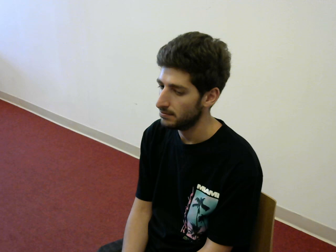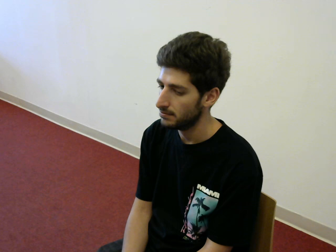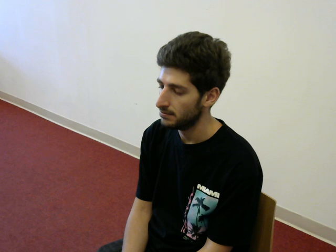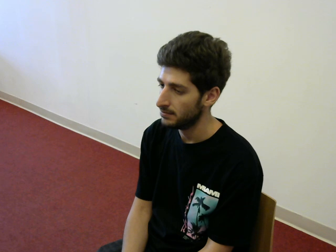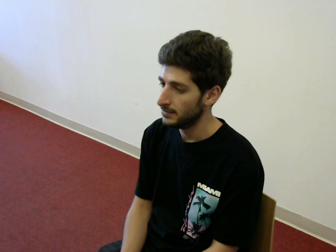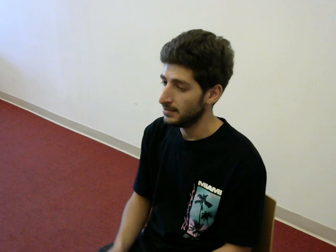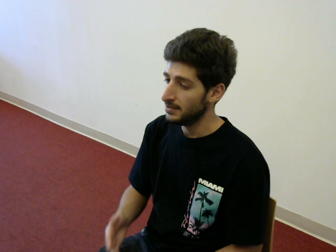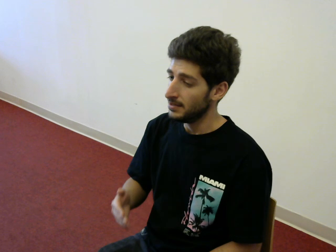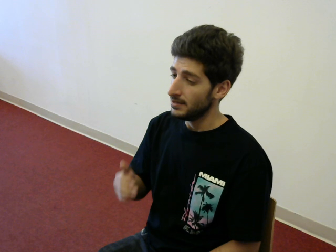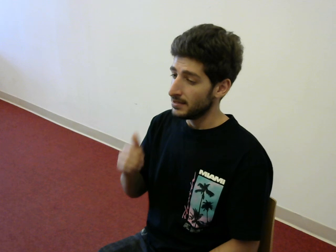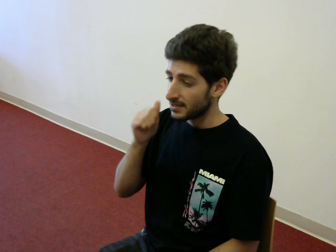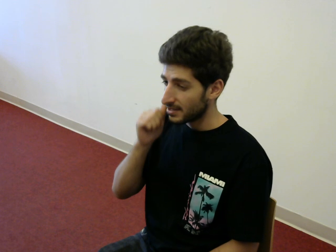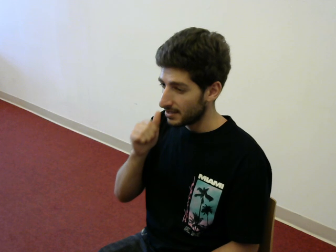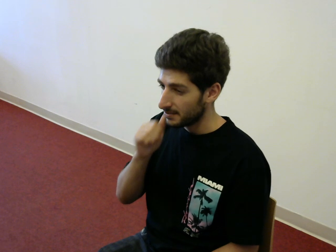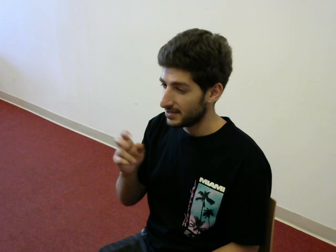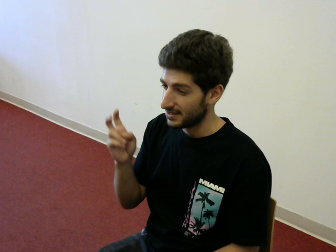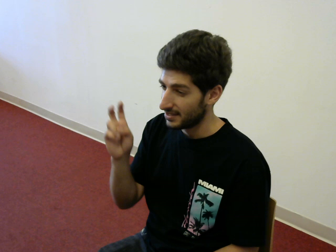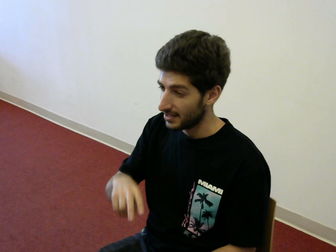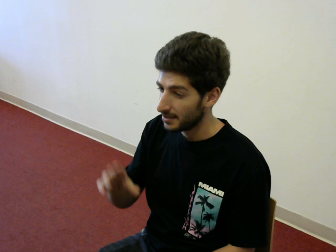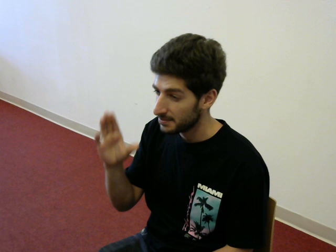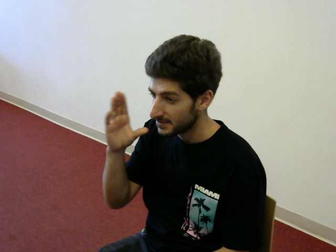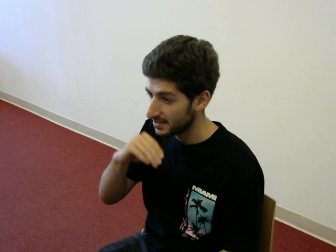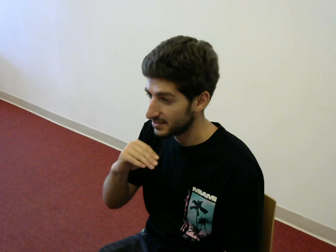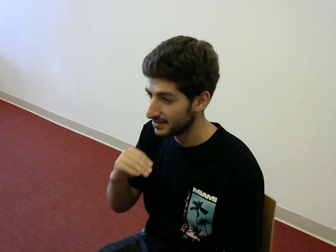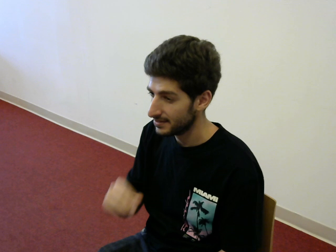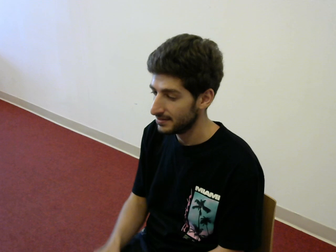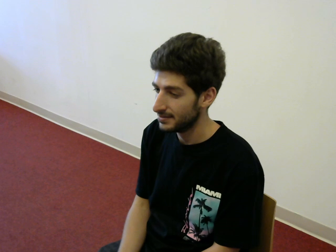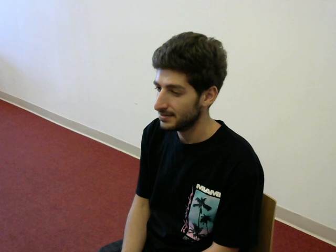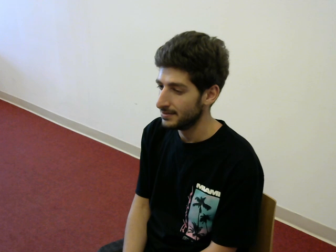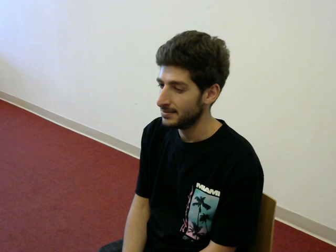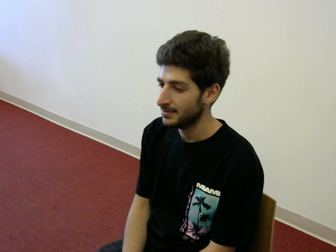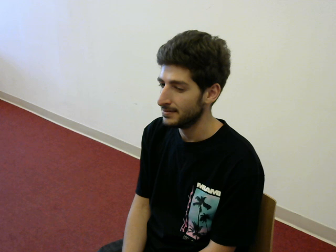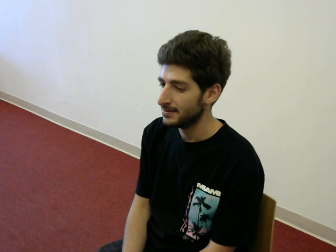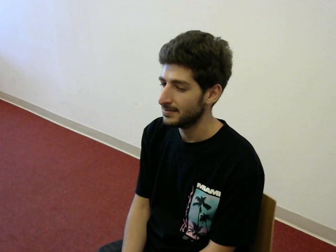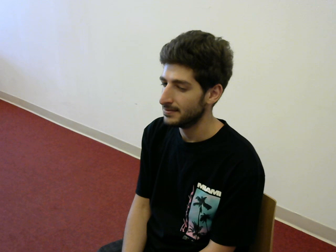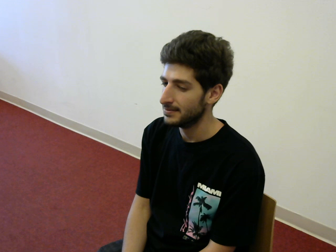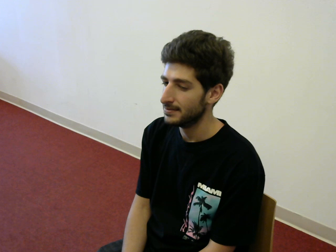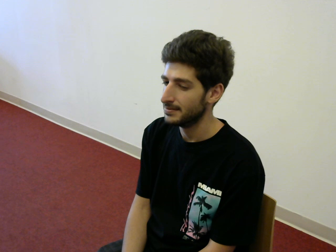Sabah gələ bilərəmmi?